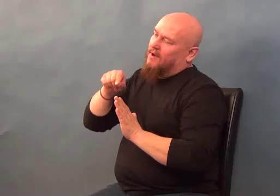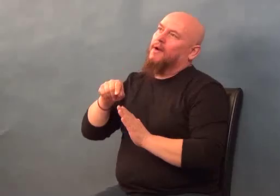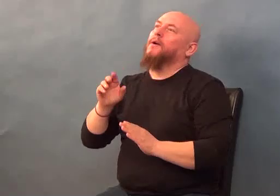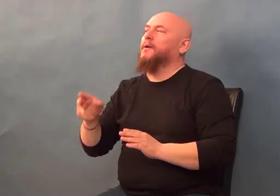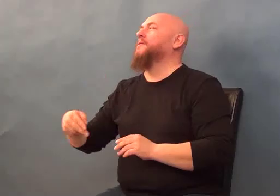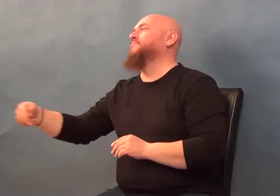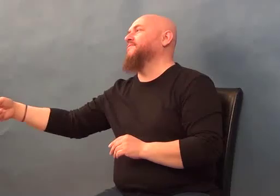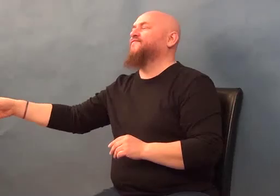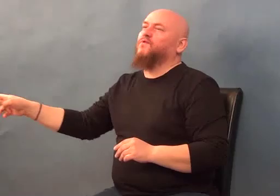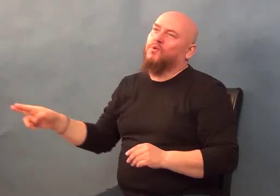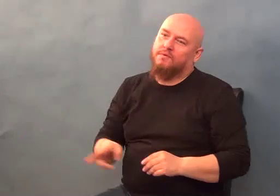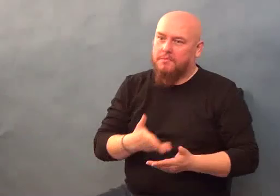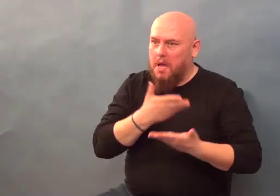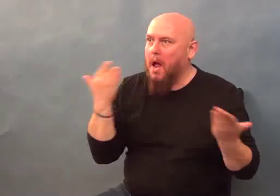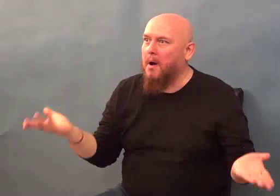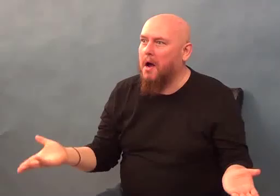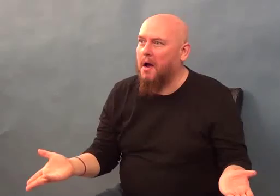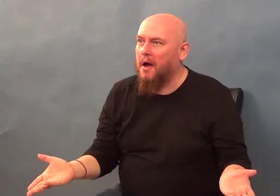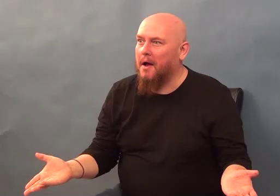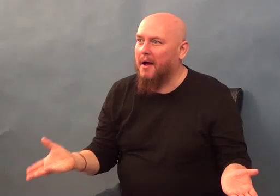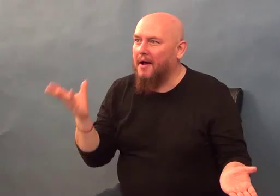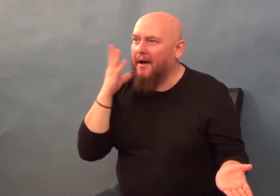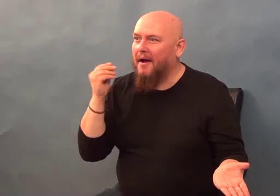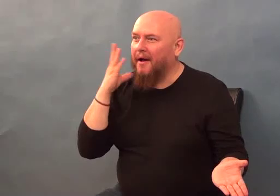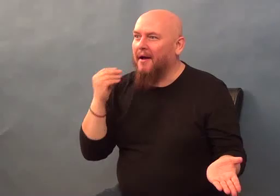Potem Myszka Miki wraca i widzi, że jabłek nie ma.